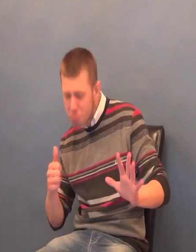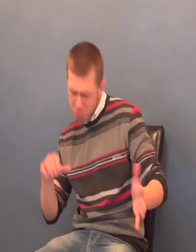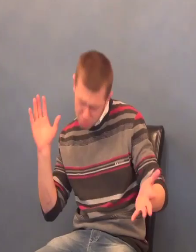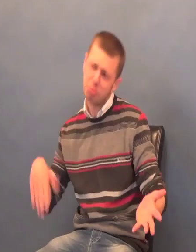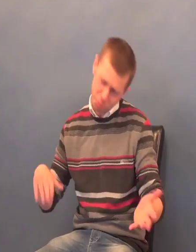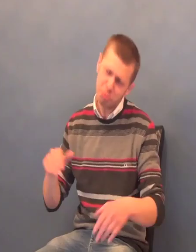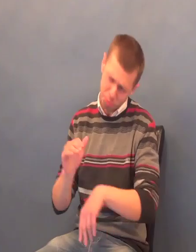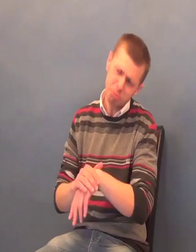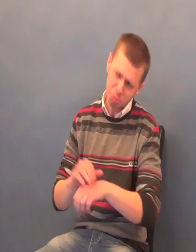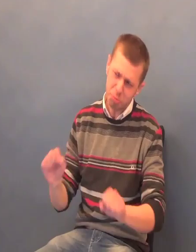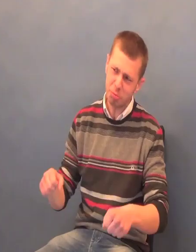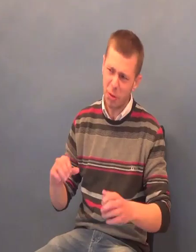Zgoda, zgoda.